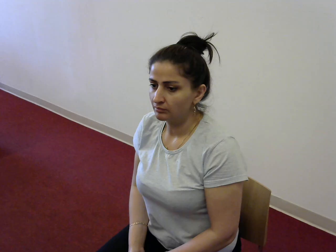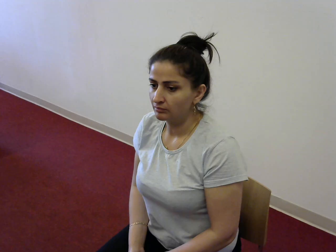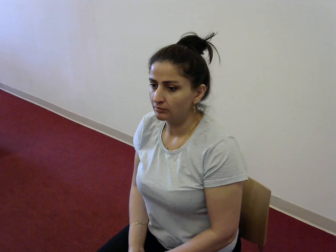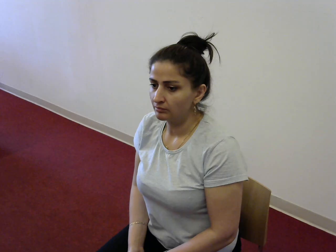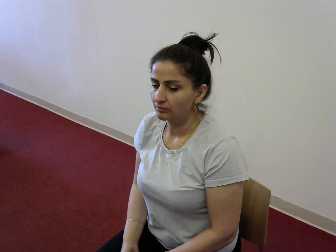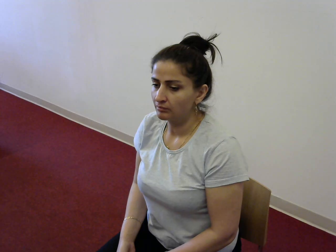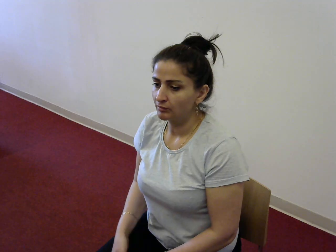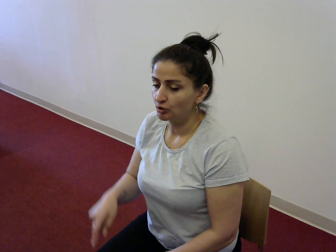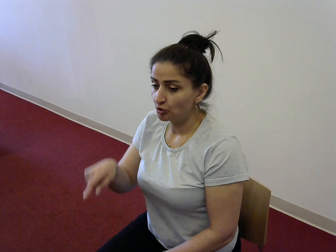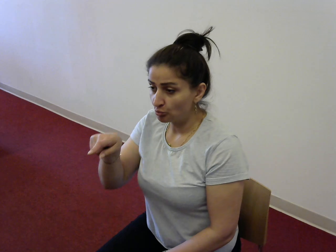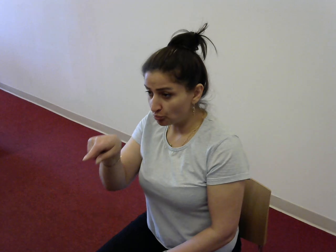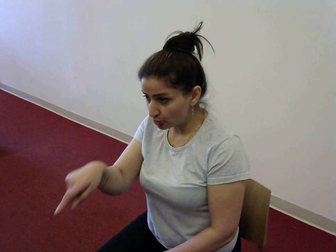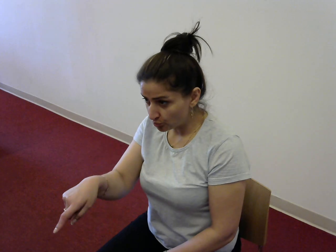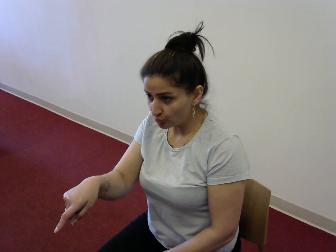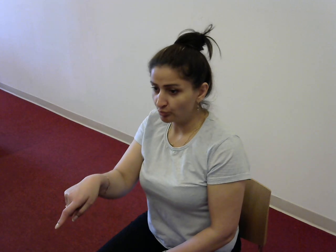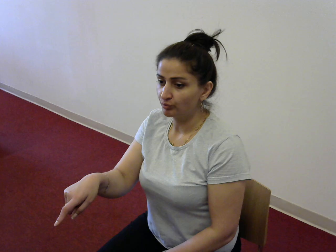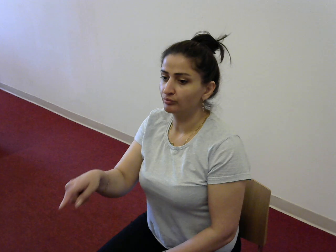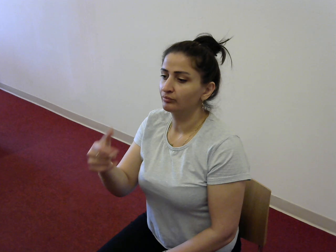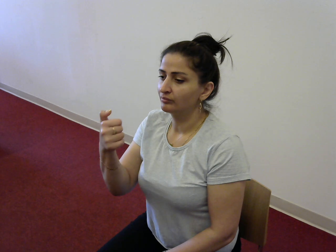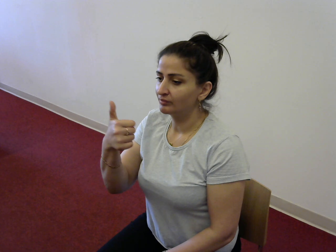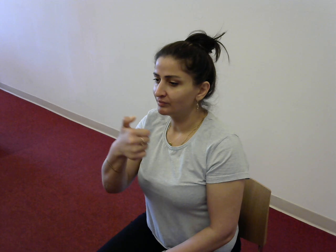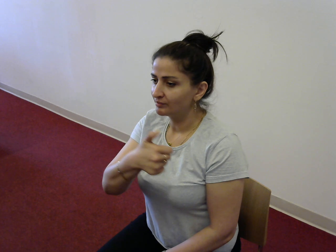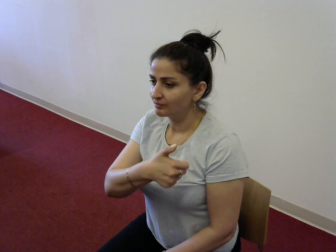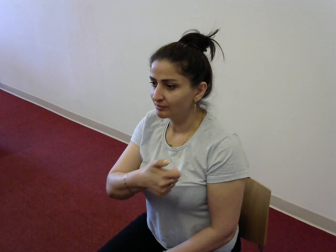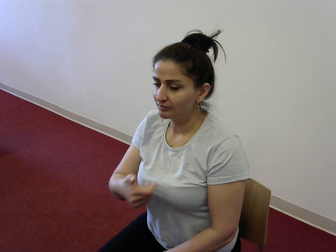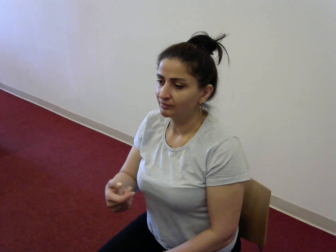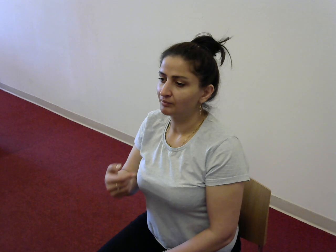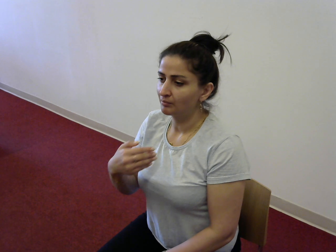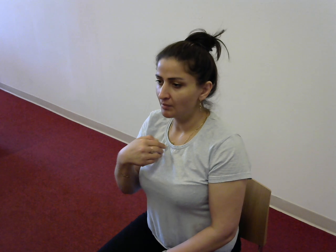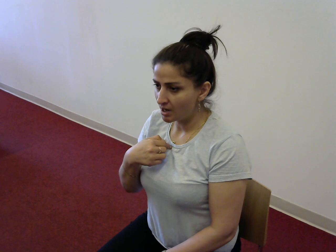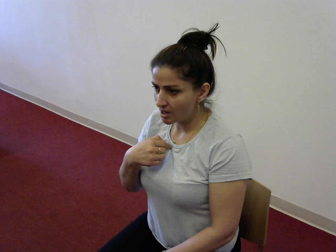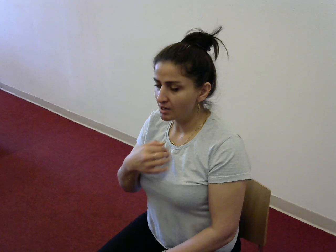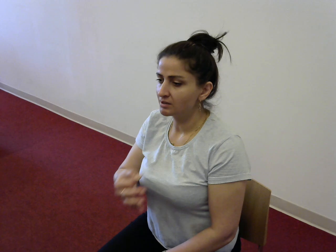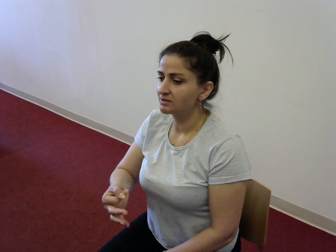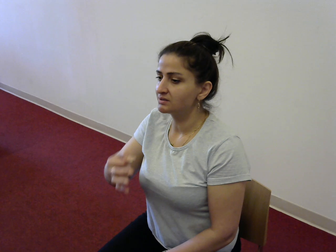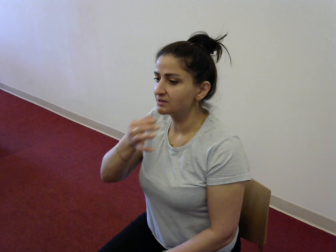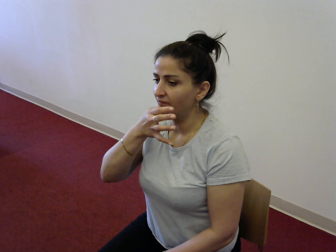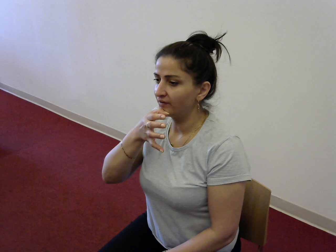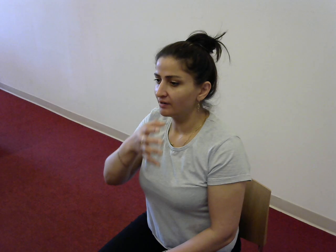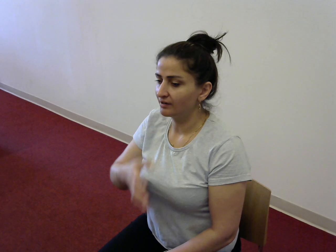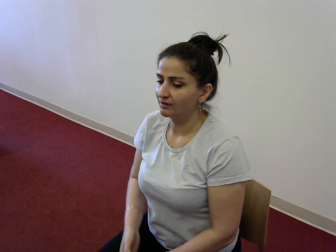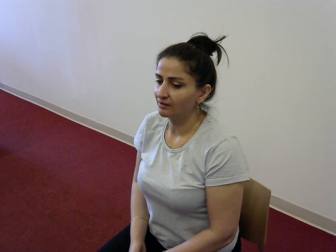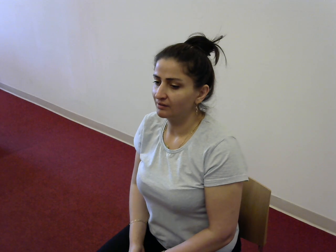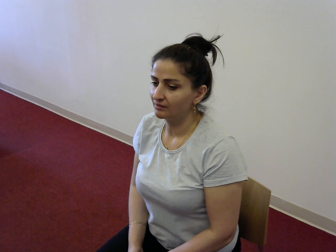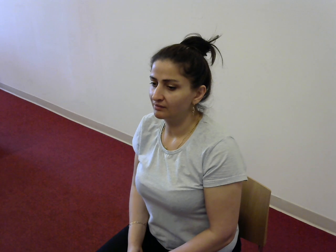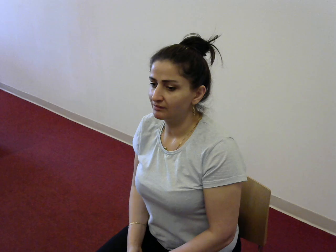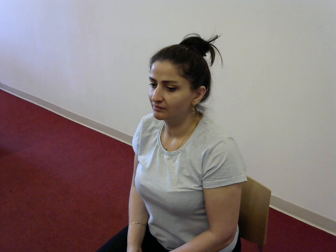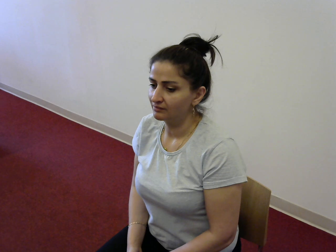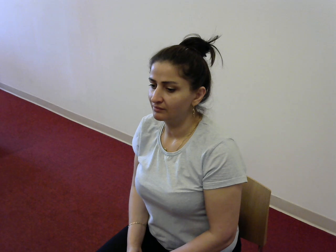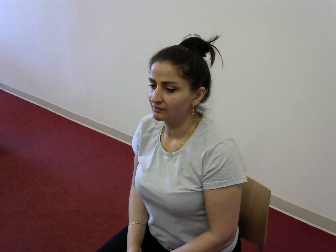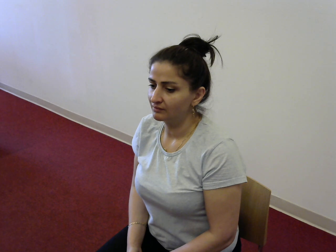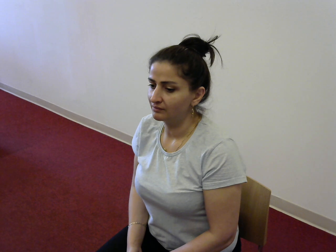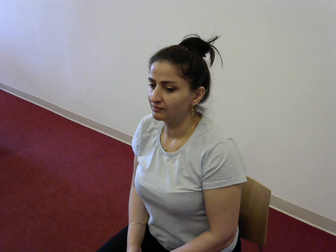Bu ətir mənim xoşuma gəlir